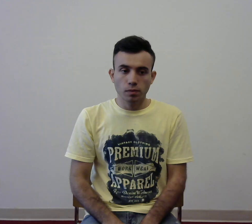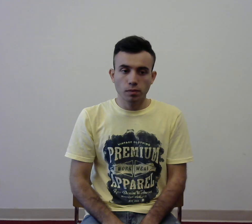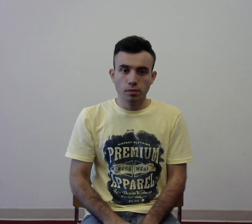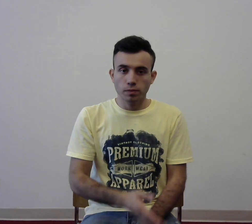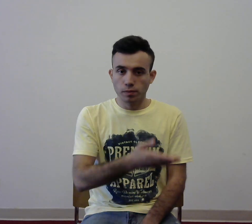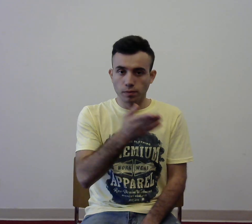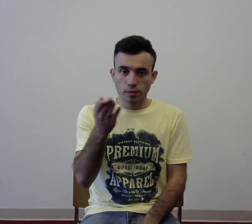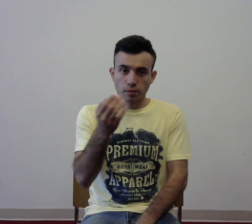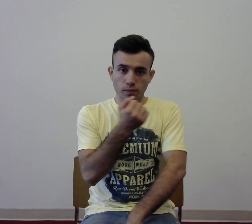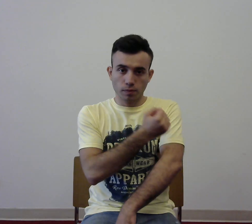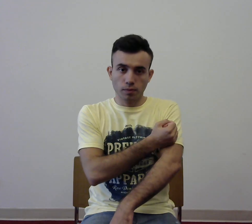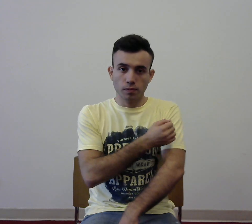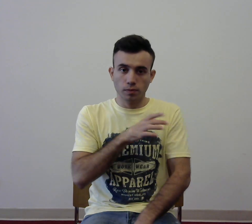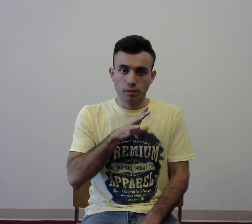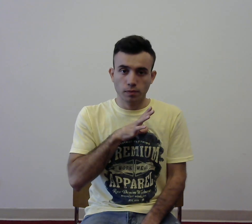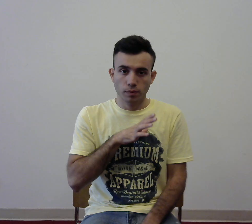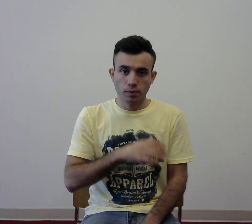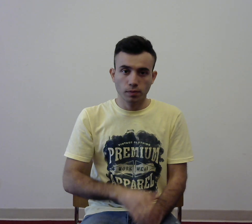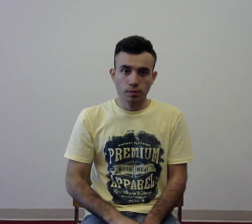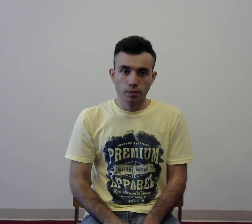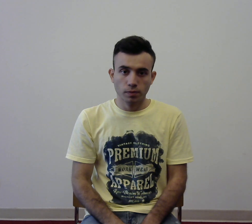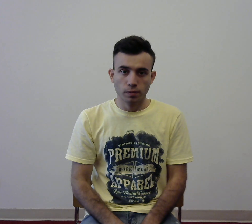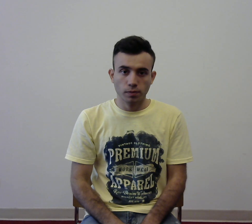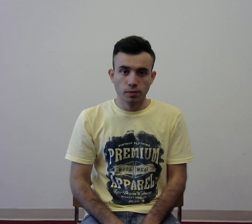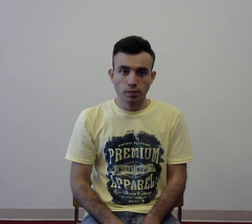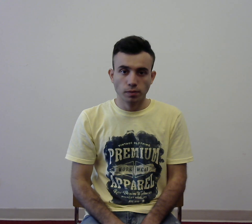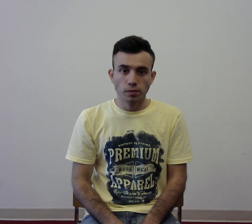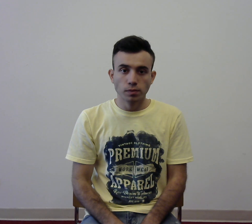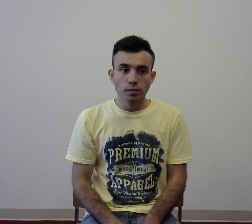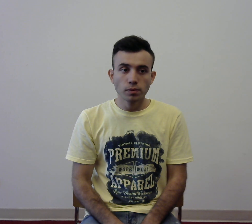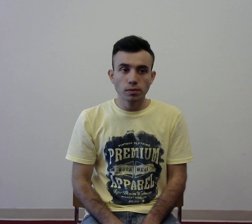Siz vaksin vurdurmusuzmu?